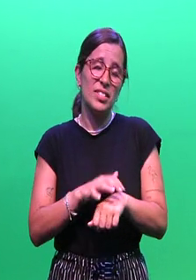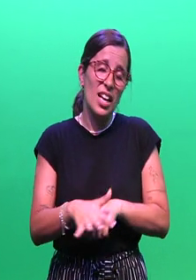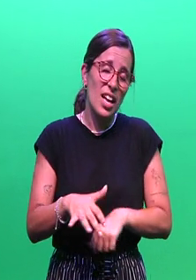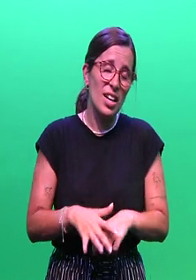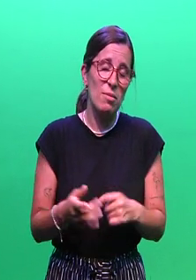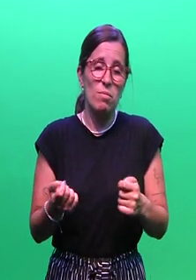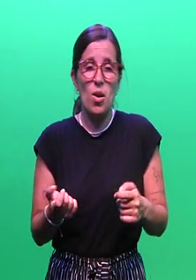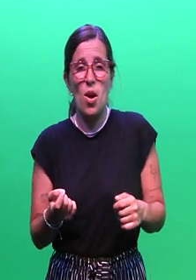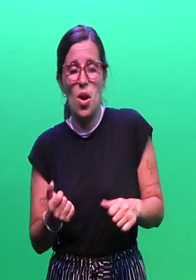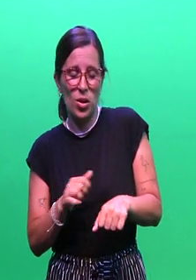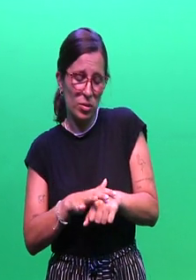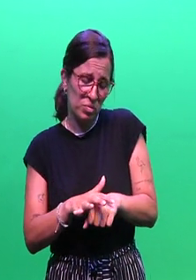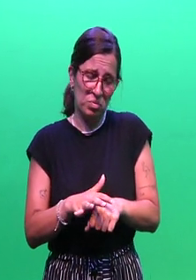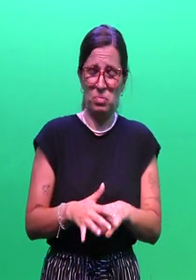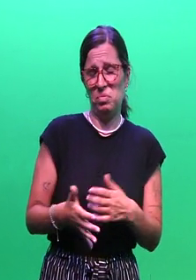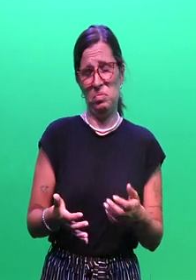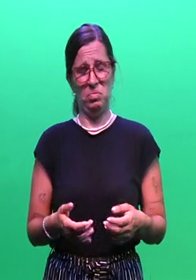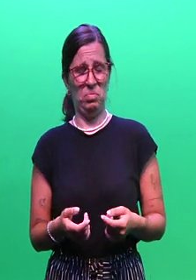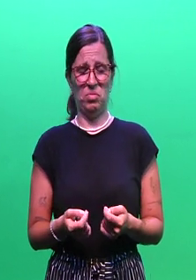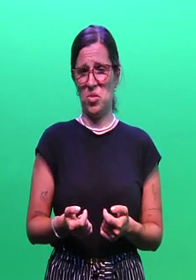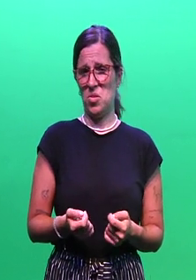Em surt una mica de sang, sí, una mica.